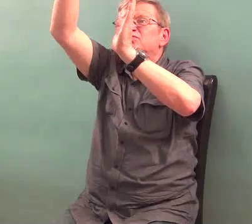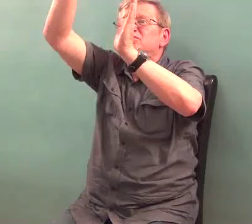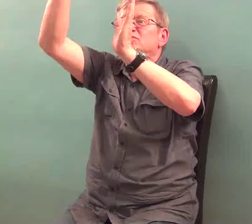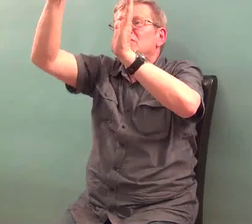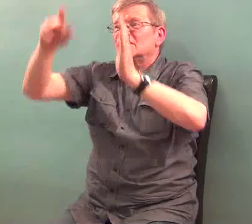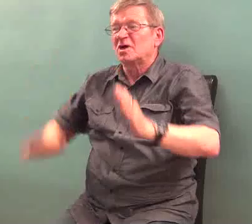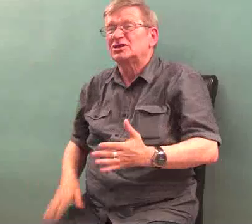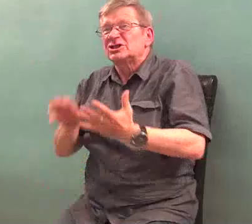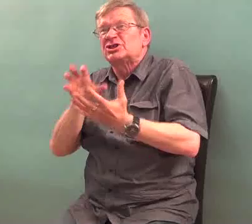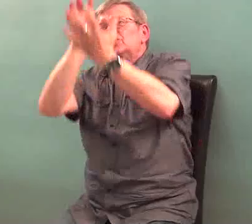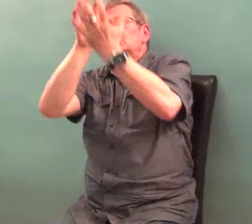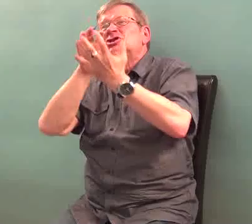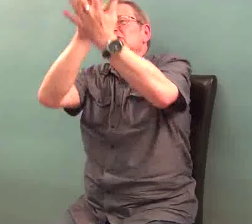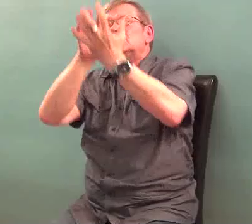Pies szczeka na ul.